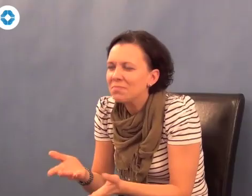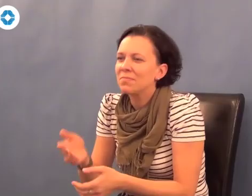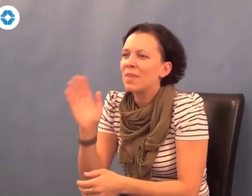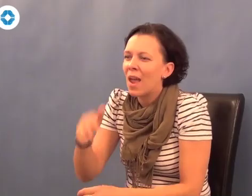Dobra.